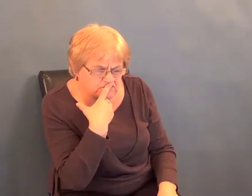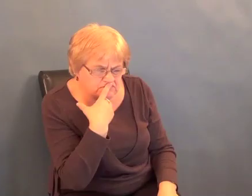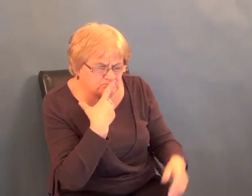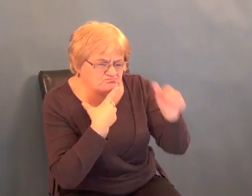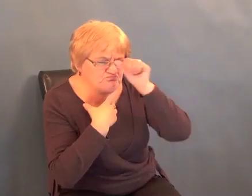Nie mogę.